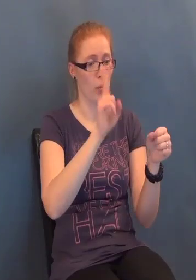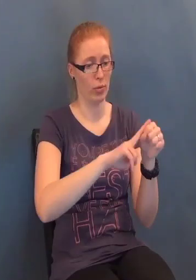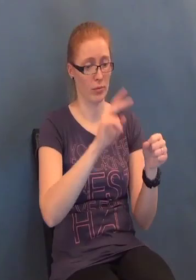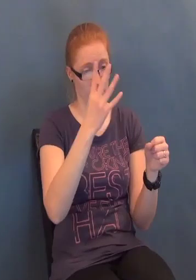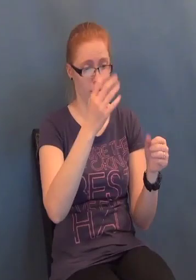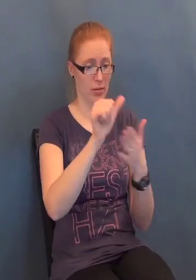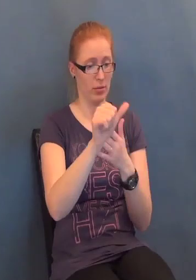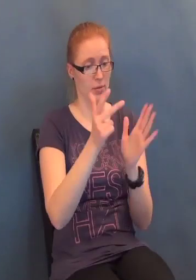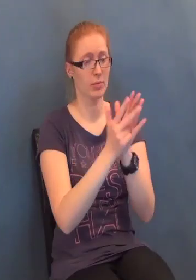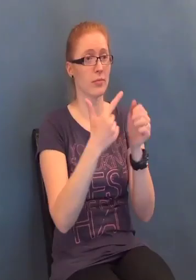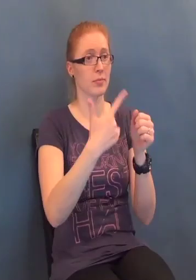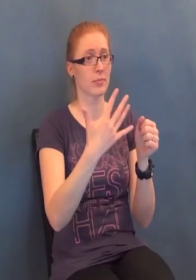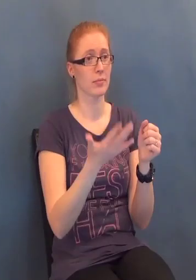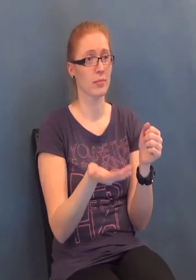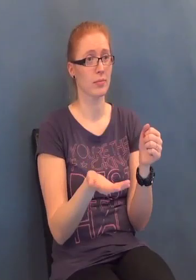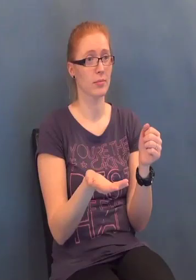Który czwartek - czwartego, jedenastego, osiemnastego czy dwudziestego piątego?